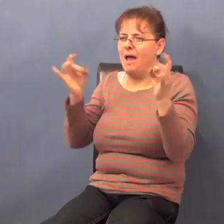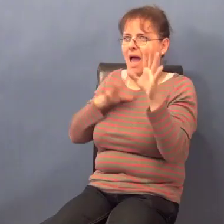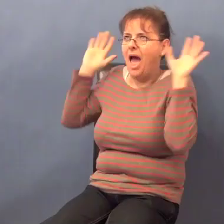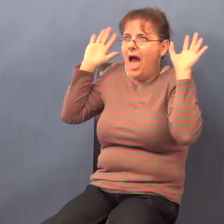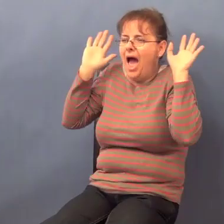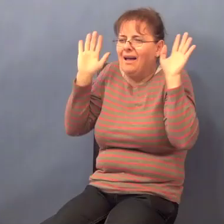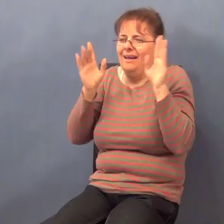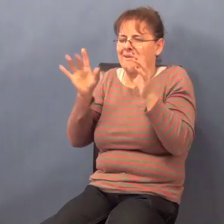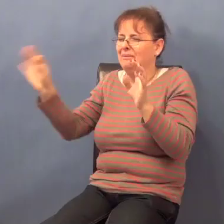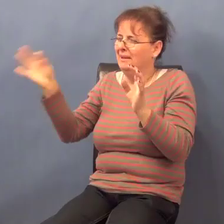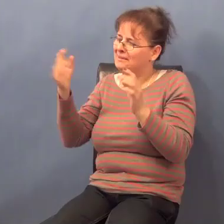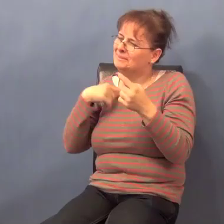Do małego nie da się, dlatego chłopak jest przerażony.